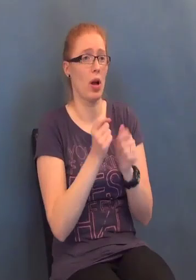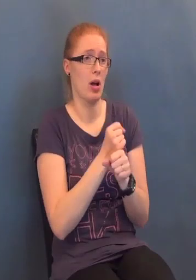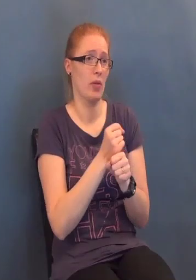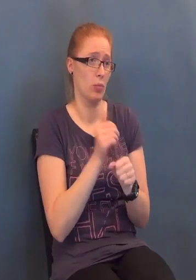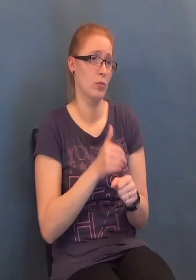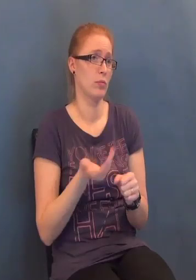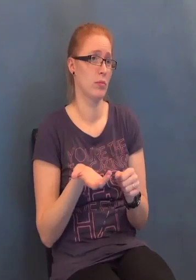Spotkamy się na kawę.